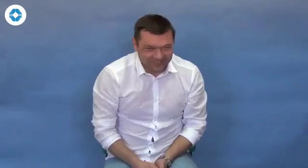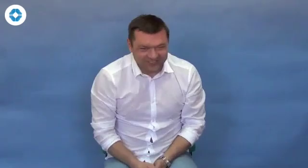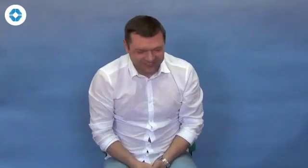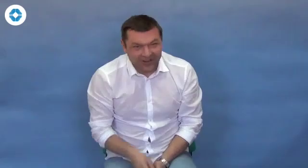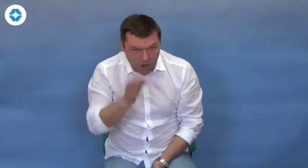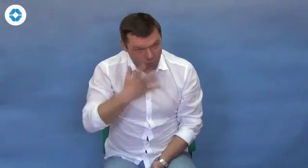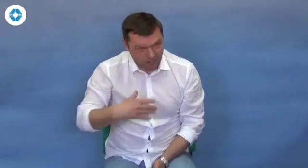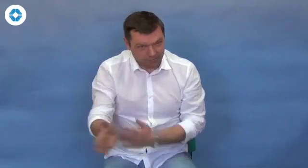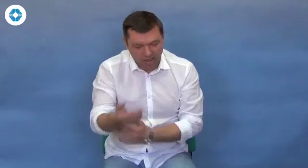Koty lubią jeść ryby.